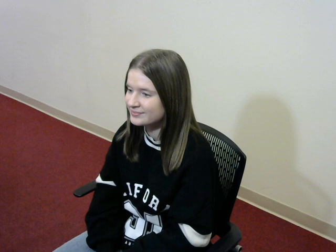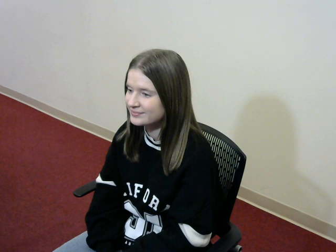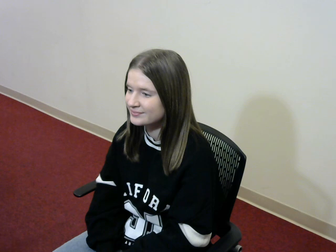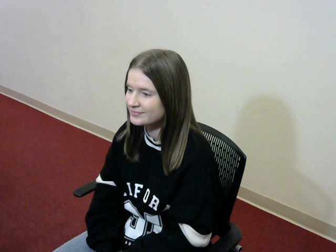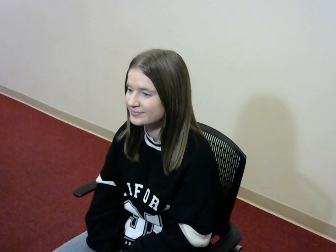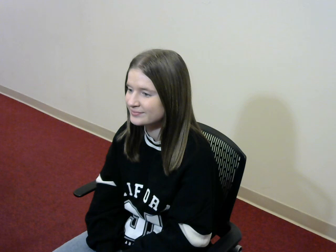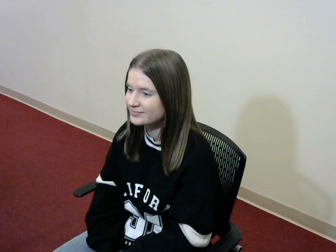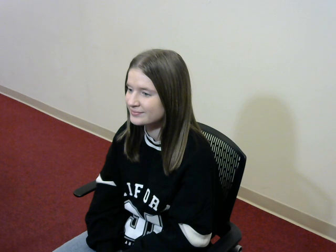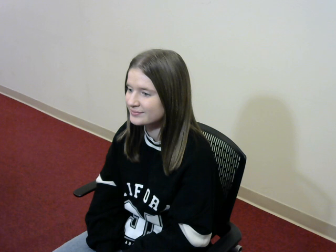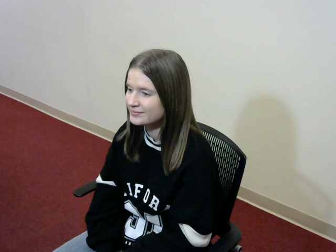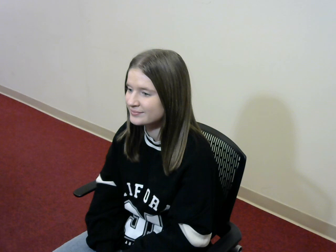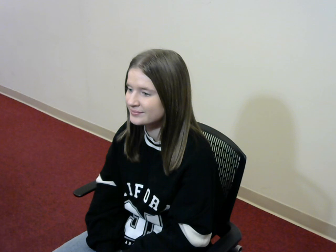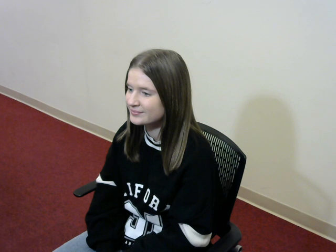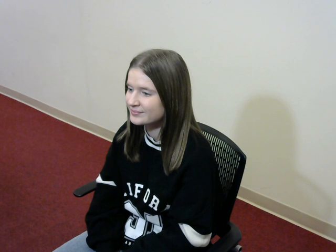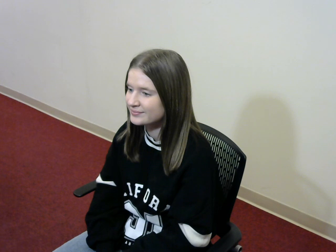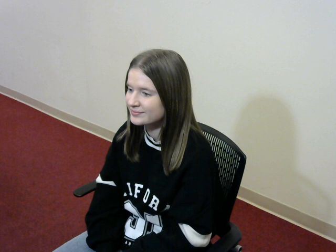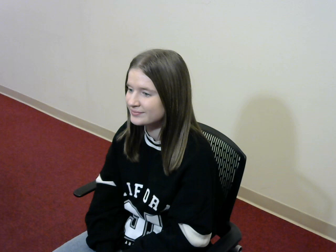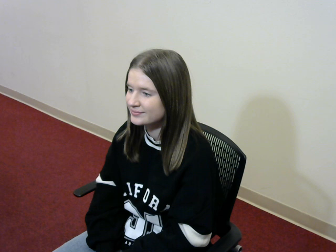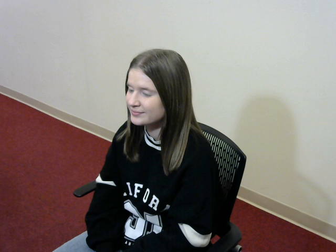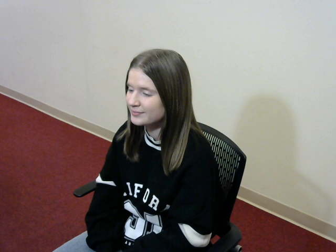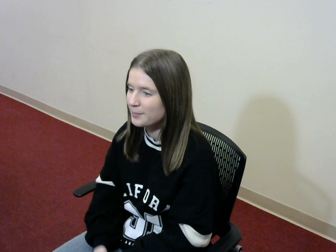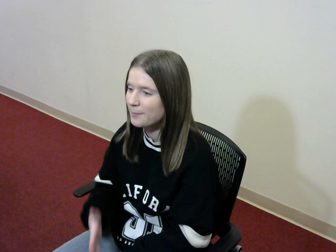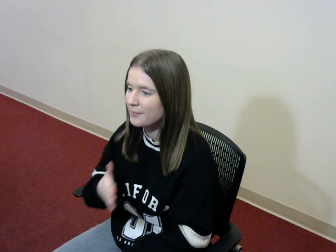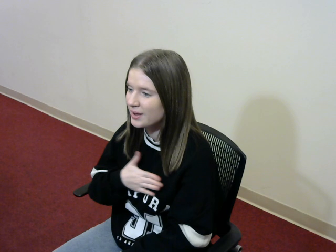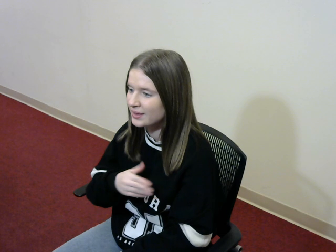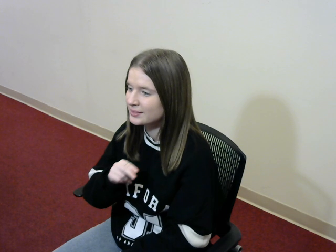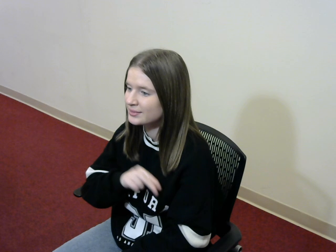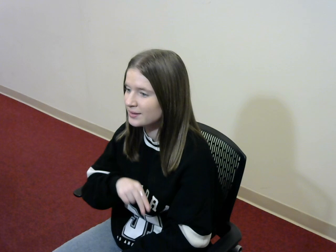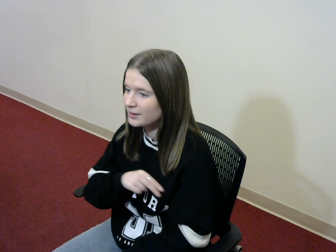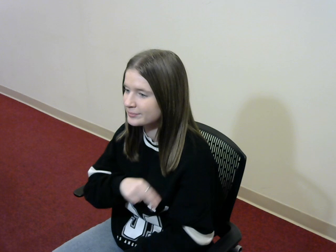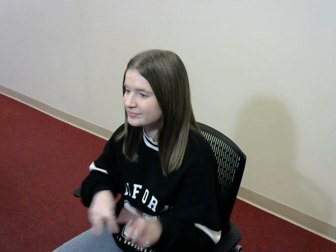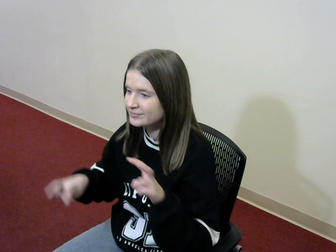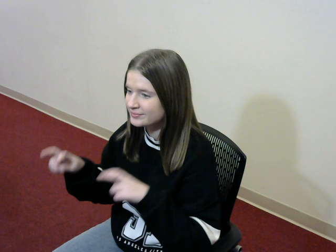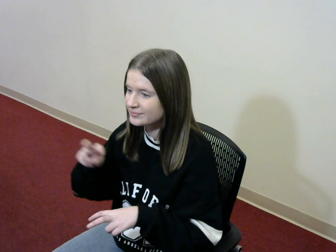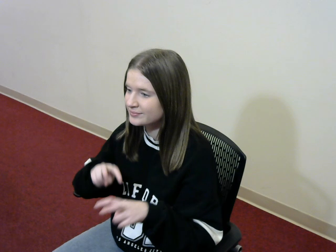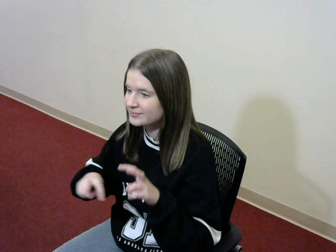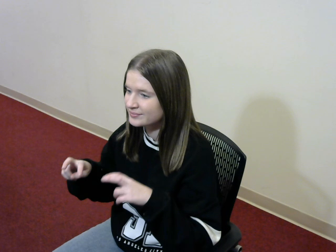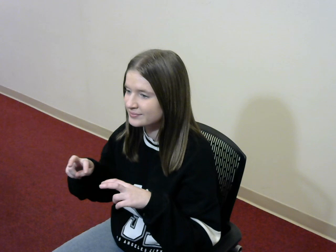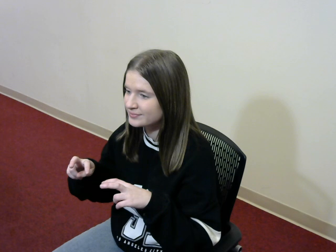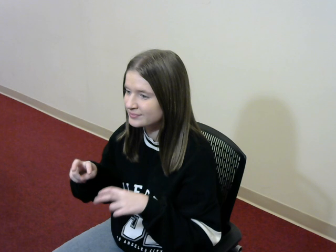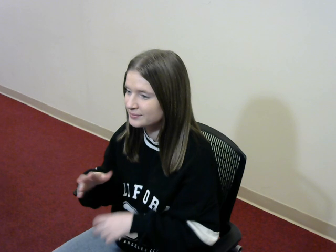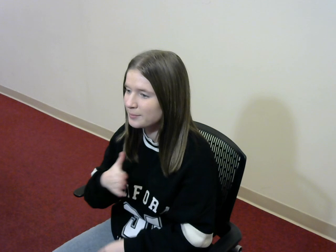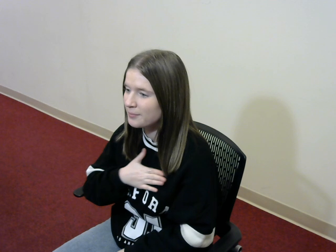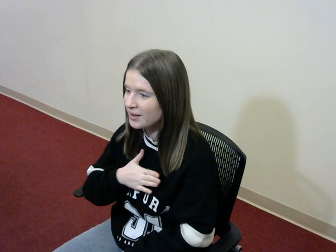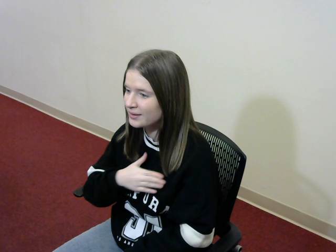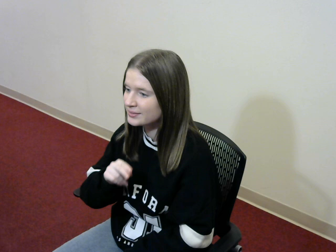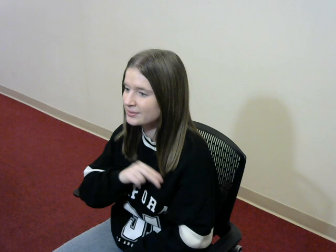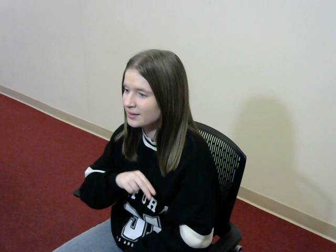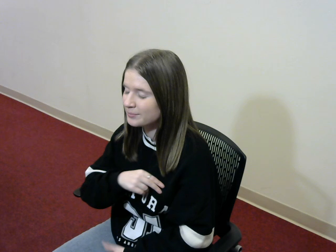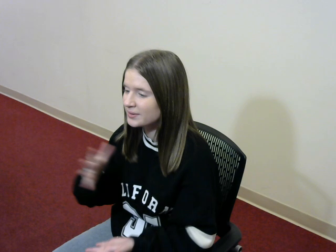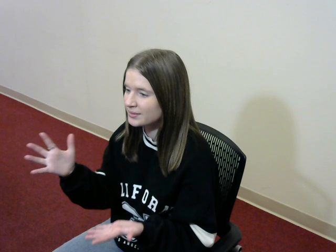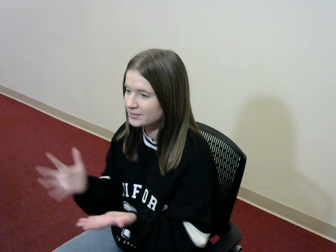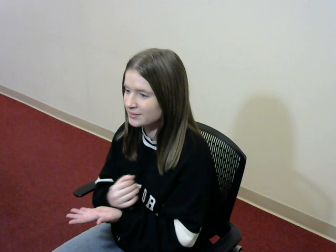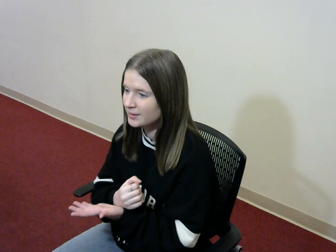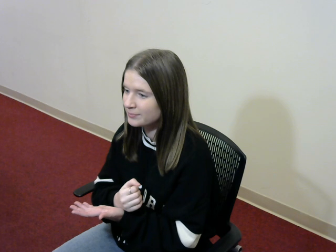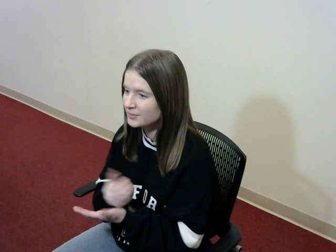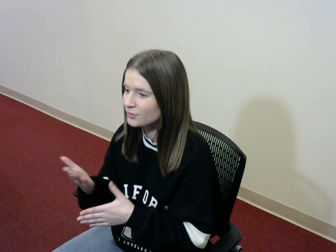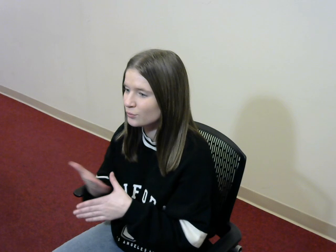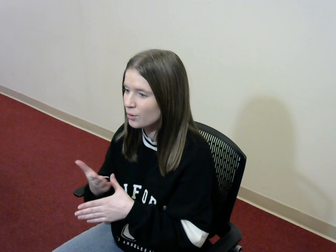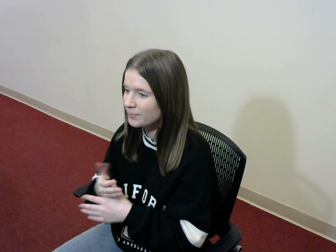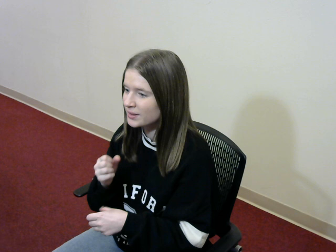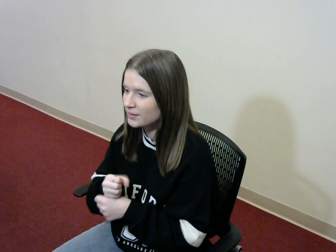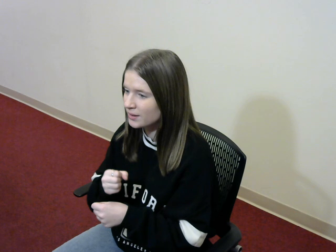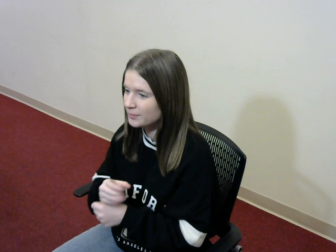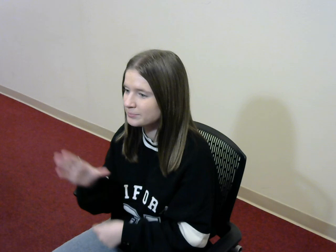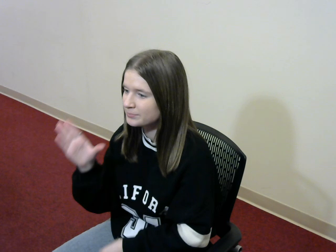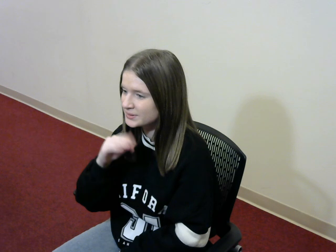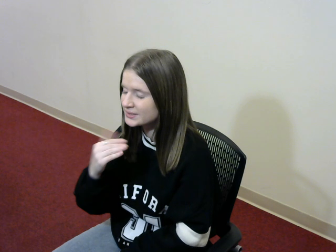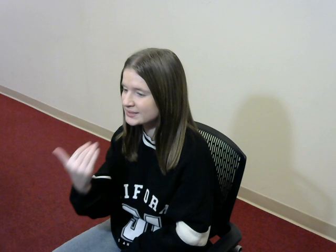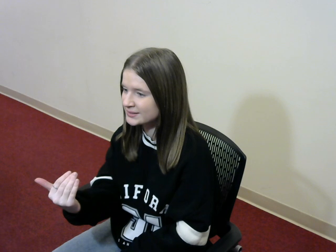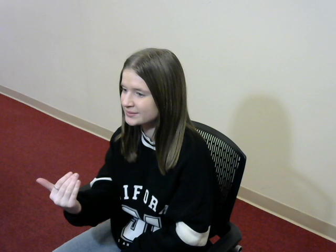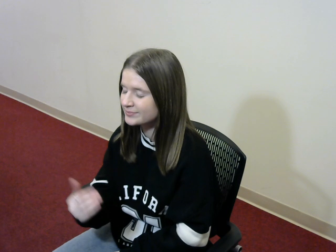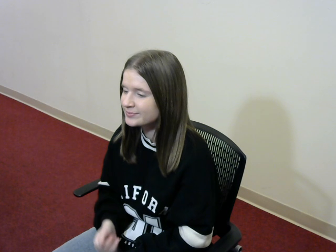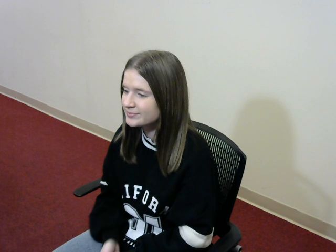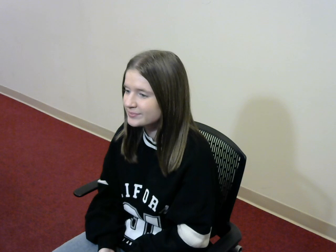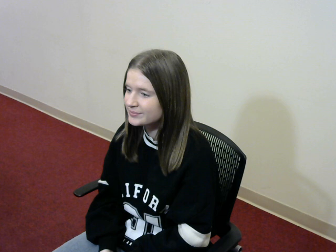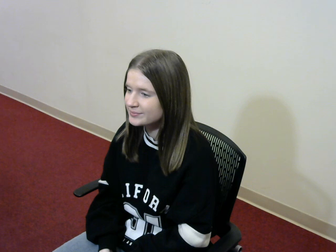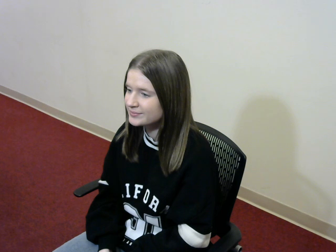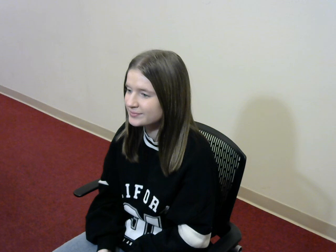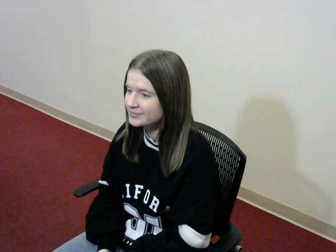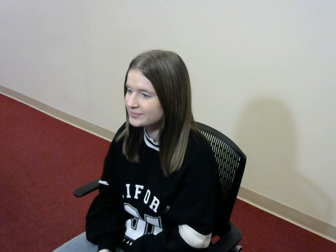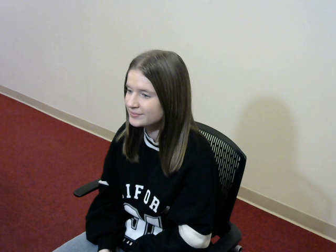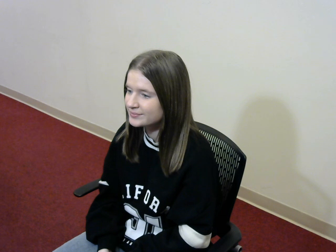Mən iş axtarıram, mənə iş tapmaqda kömək edə bilərsinizmi?